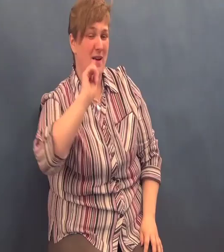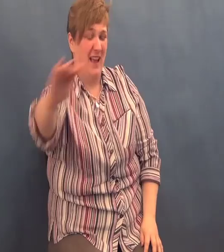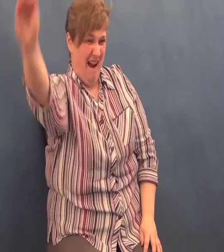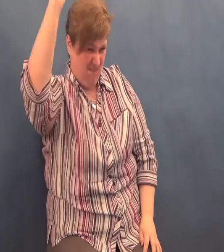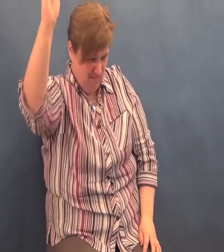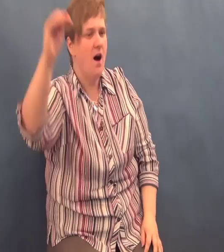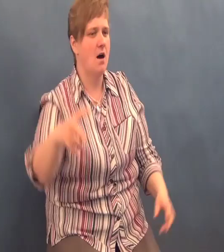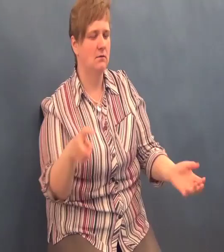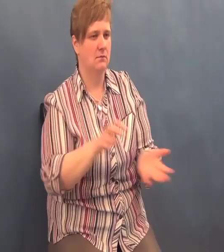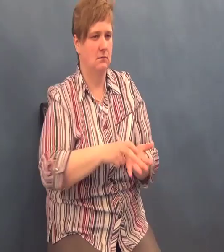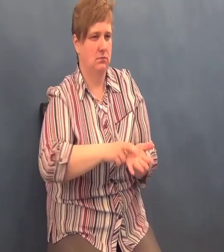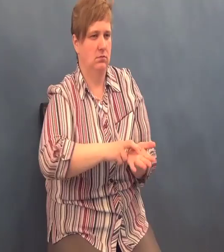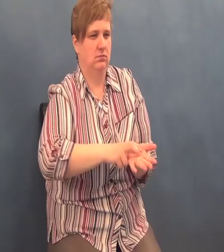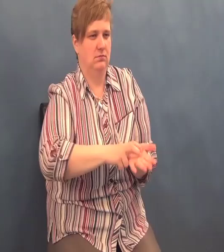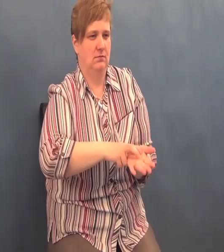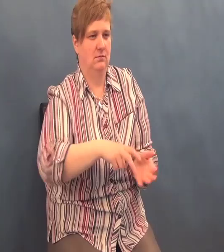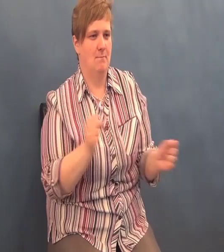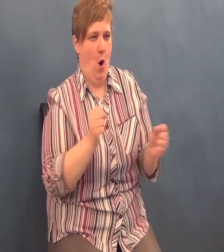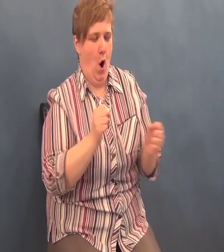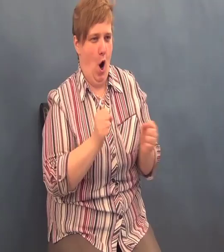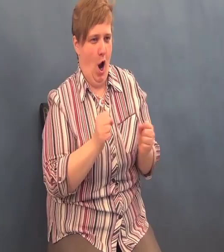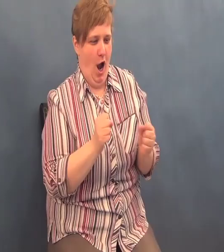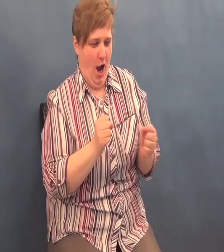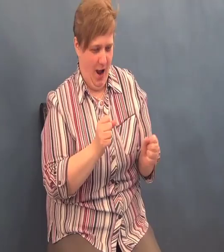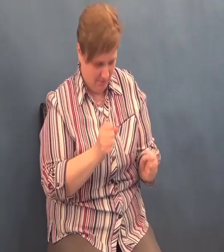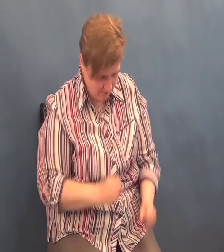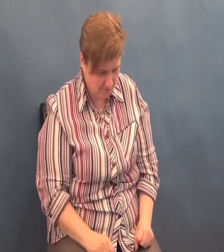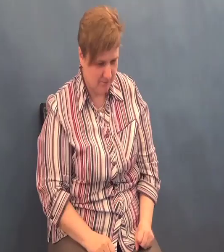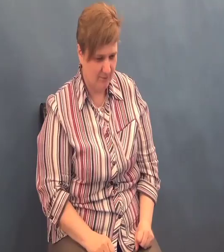Duża myszka trzęsie się ze strachu, tak bardzo się boi.